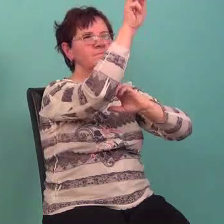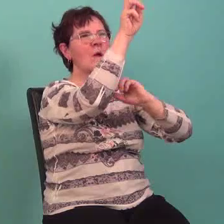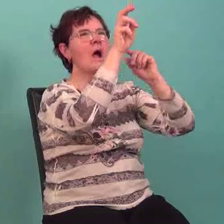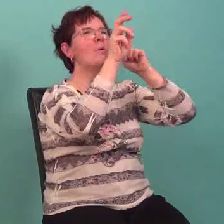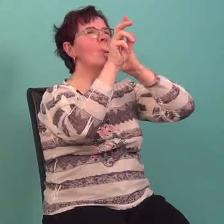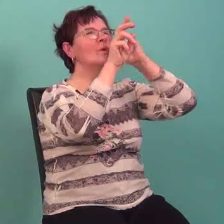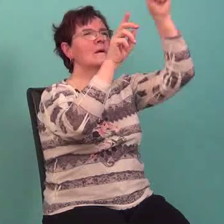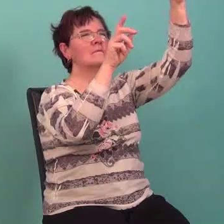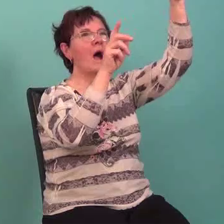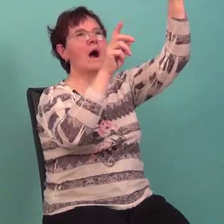Ptaszek na górze wpada na pomysł.